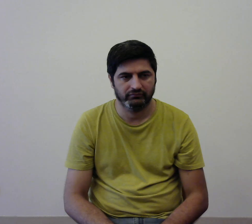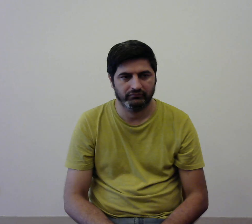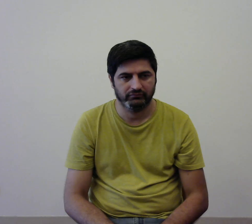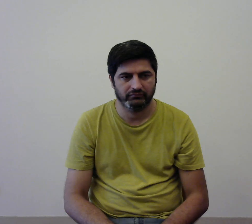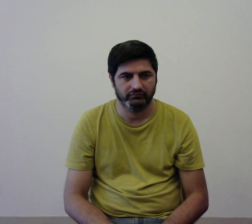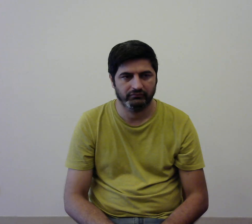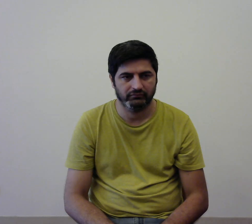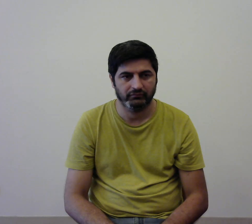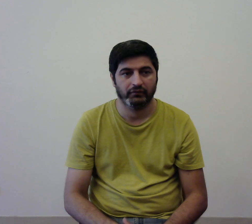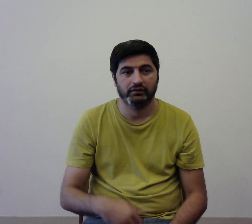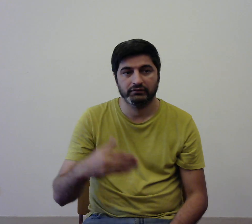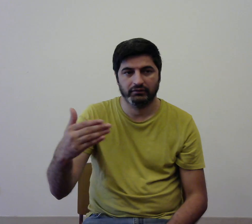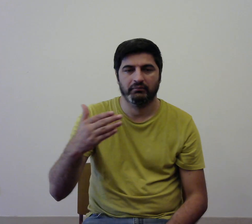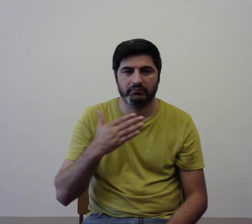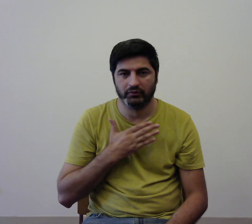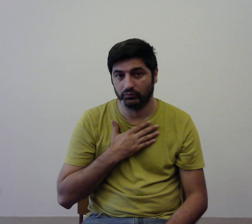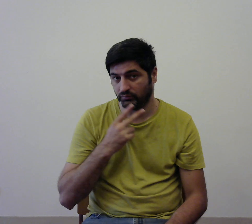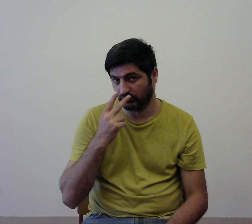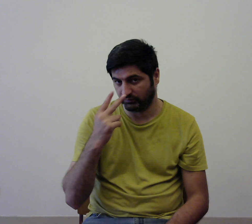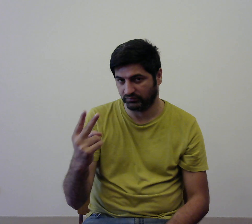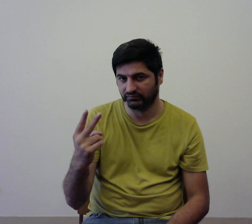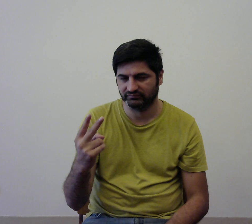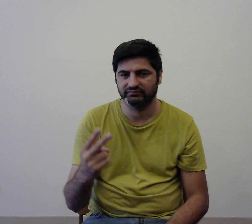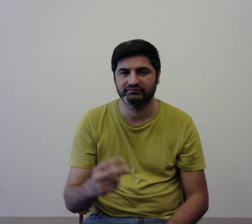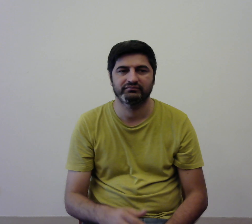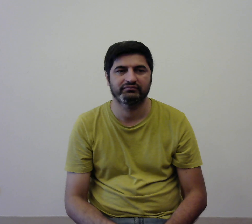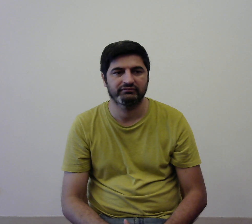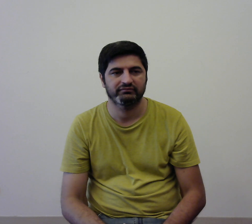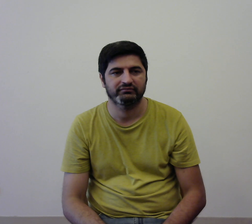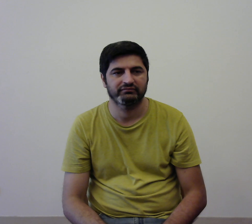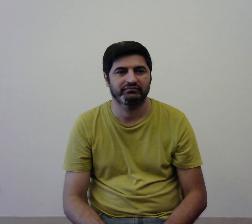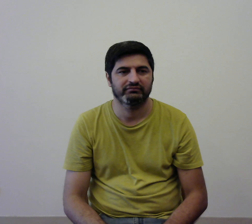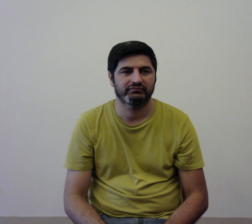Siz məni görürsünüzmü?